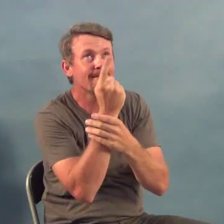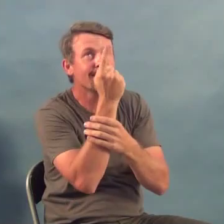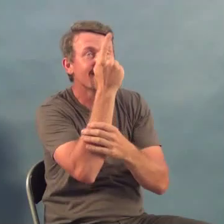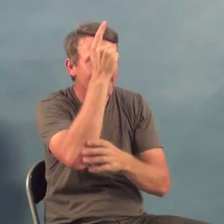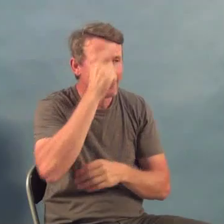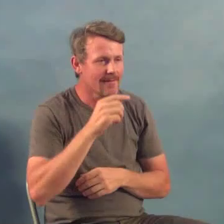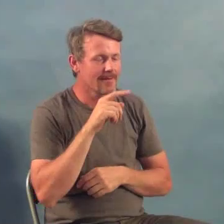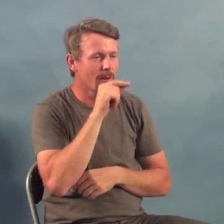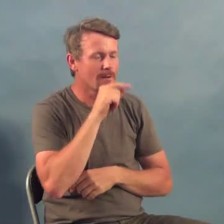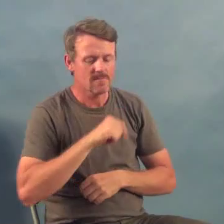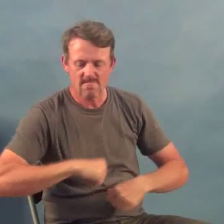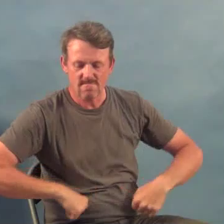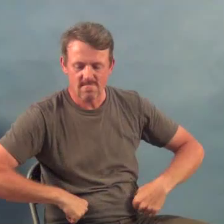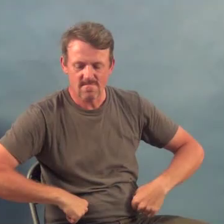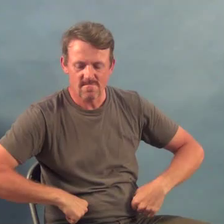A ptak stoi na górze i na to patrzy, podparty pod boki.